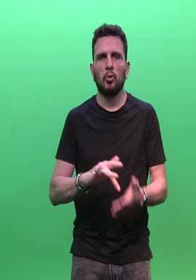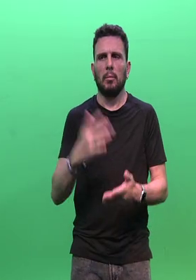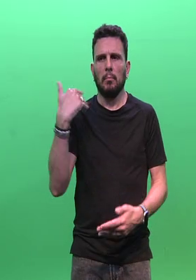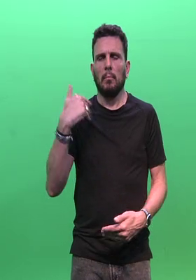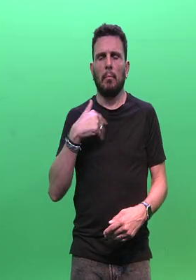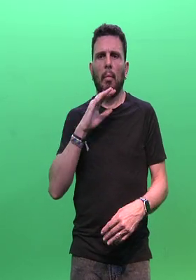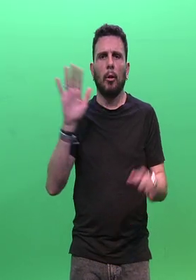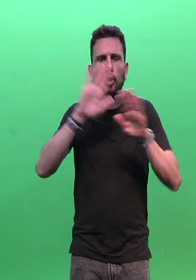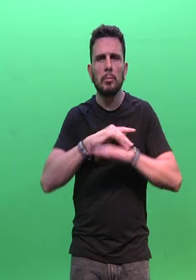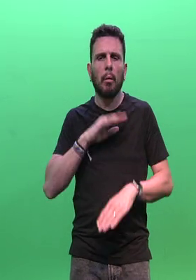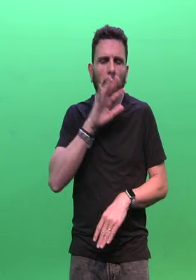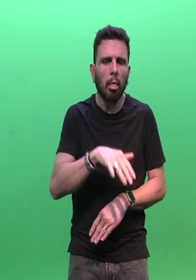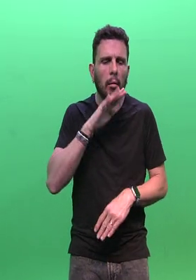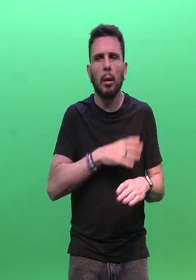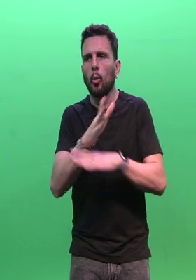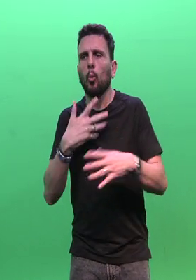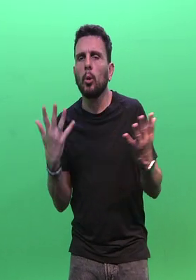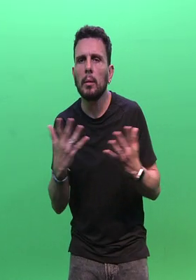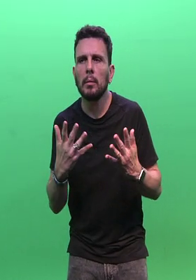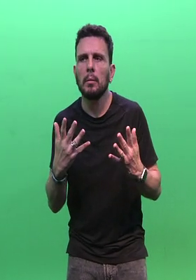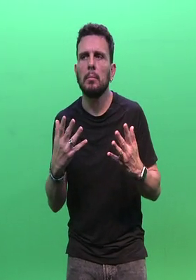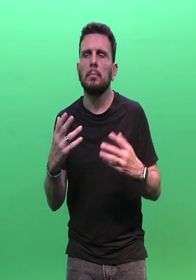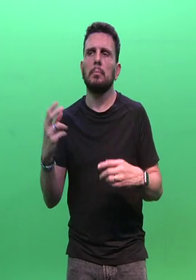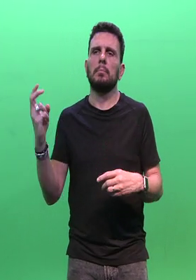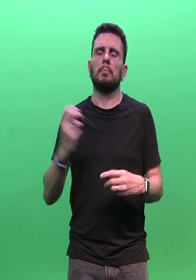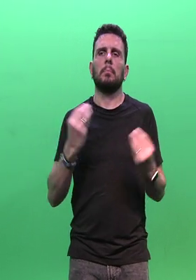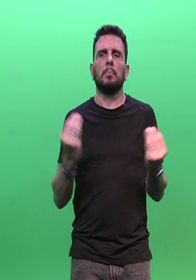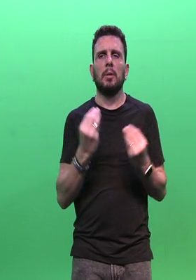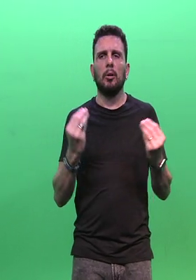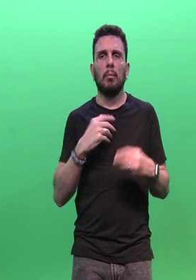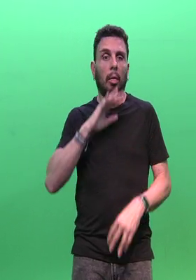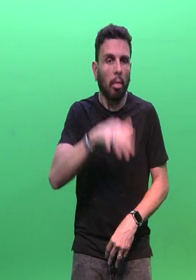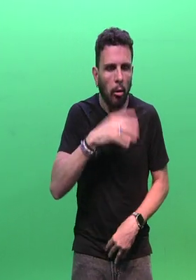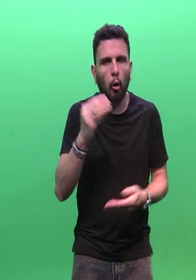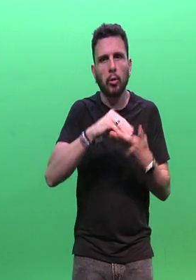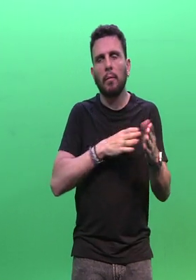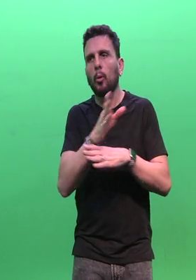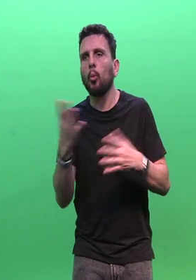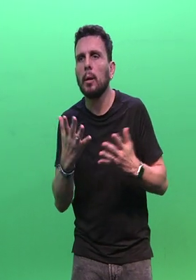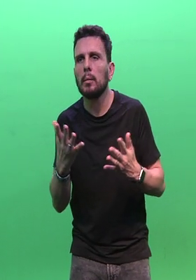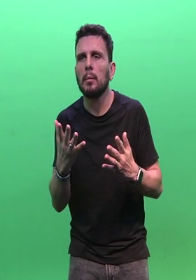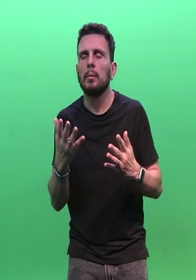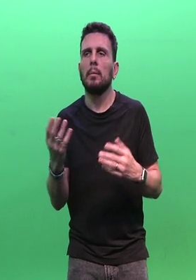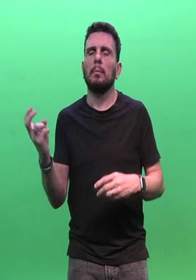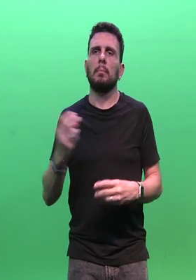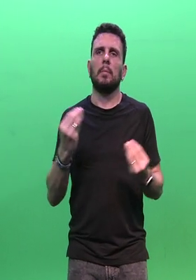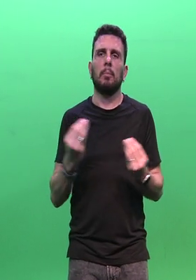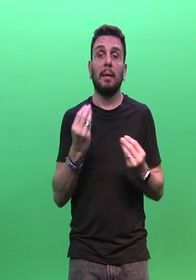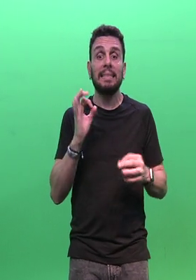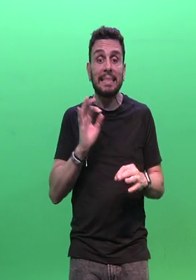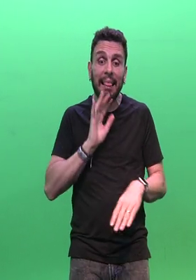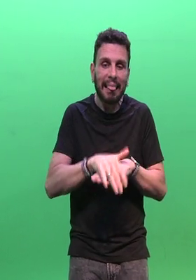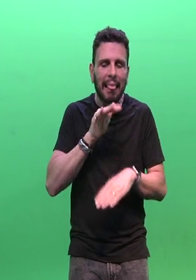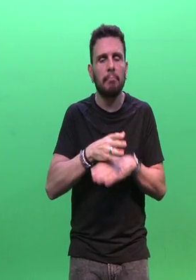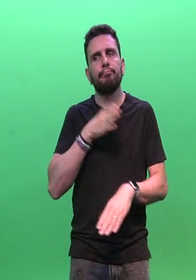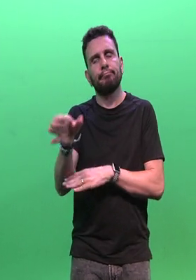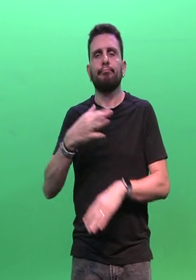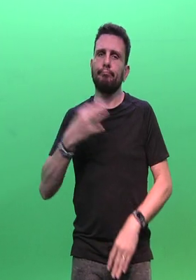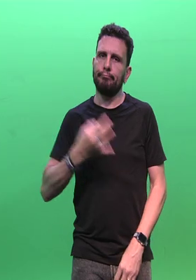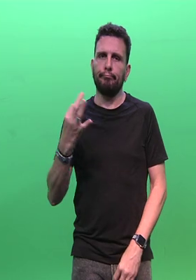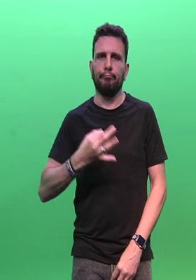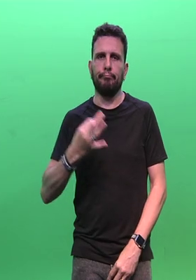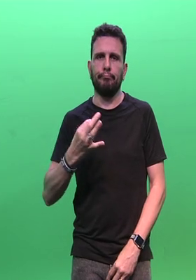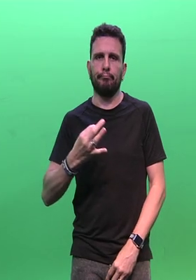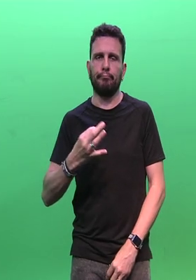Fa temps a la nit vomitava molt, vaig anar a urgències i vaig millorar. Quan tornava a vomitar, tornava a anar a urgències i millorava. Si vomito, he d'anar a urgències.